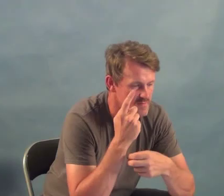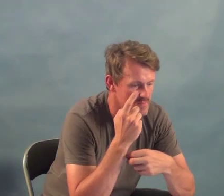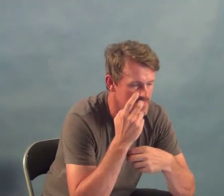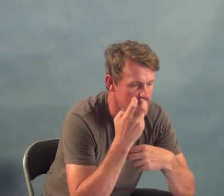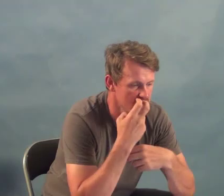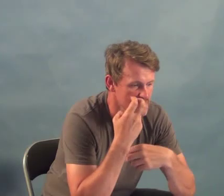Prąd...